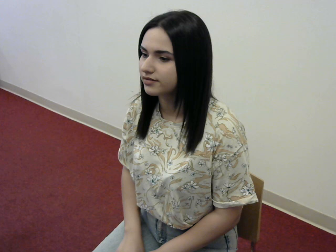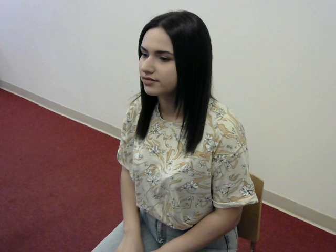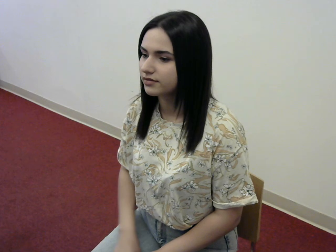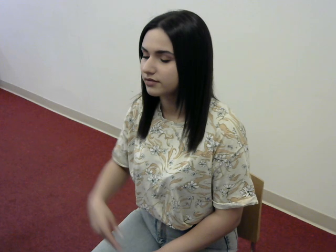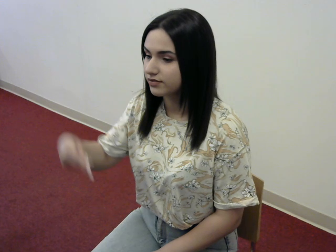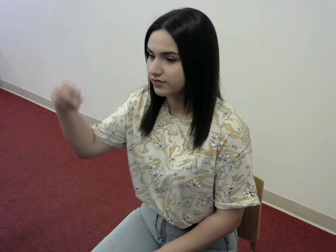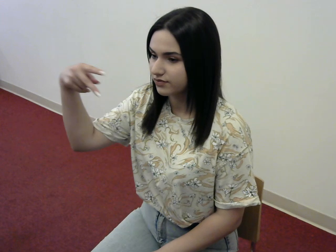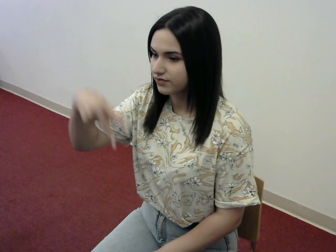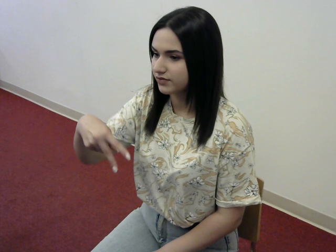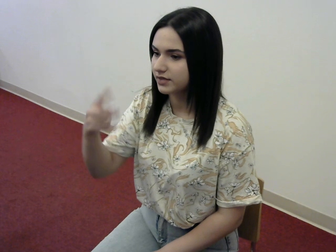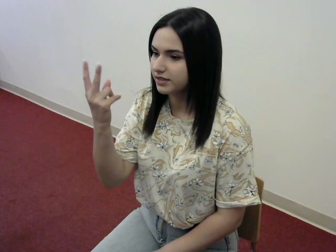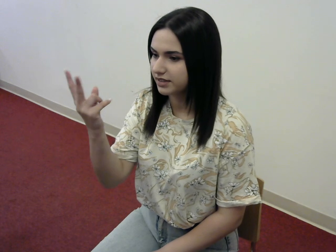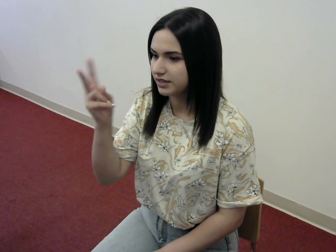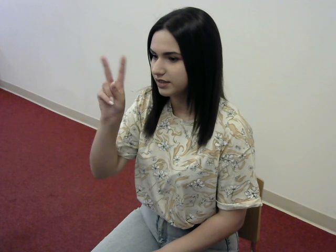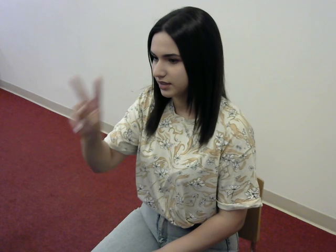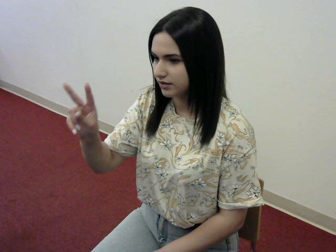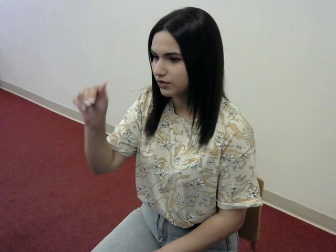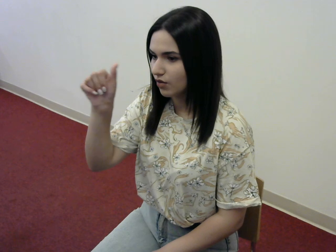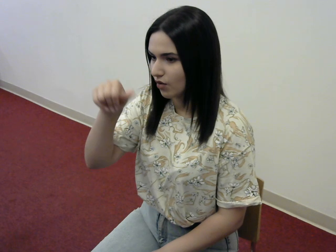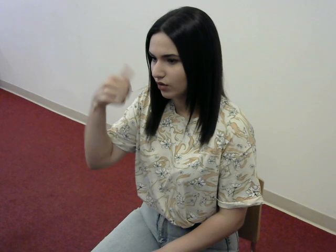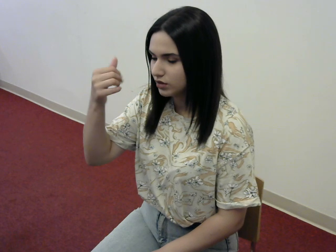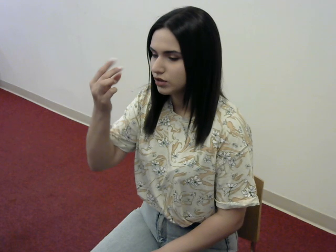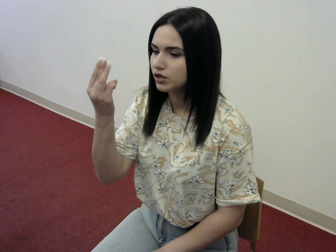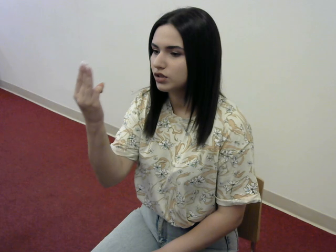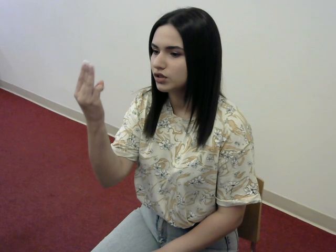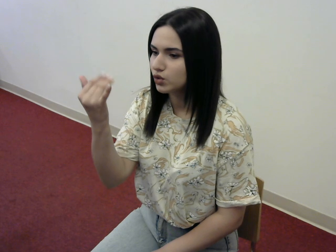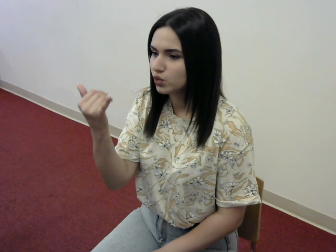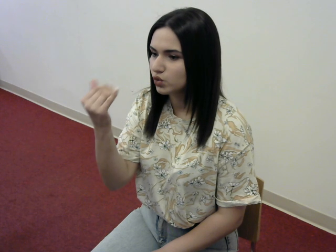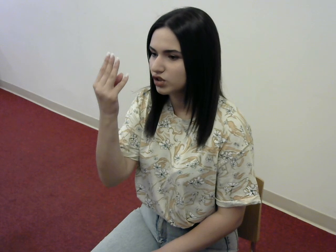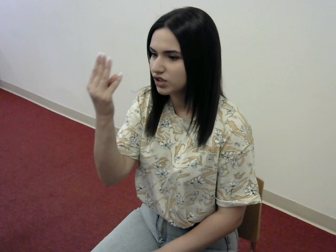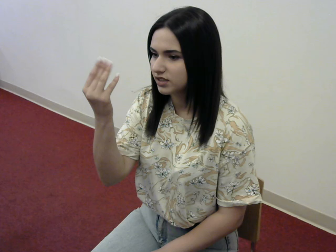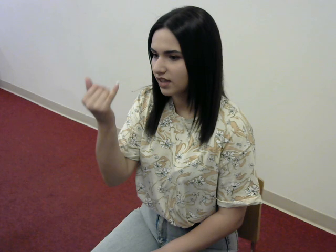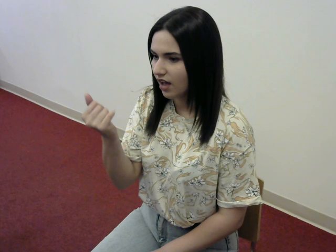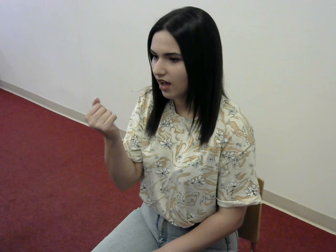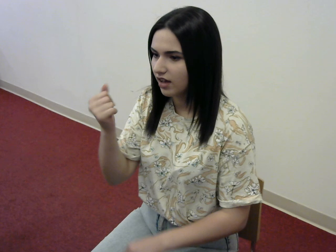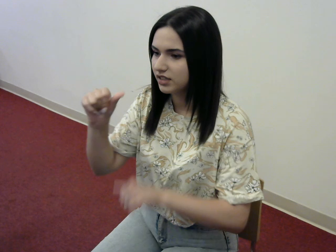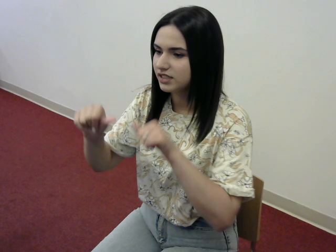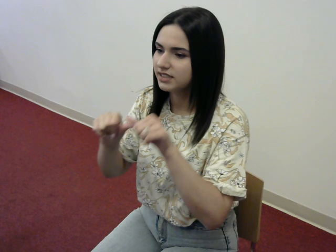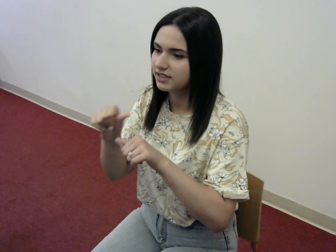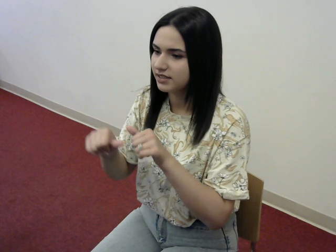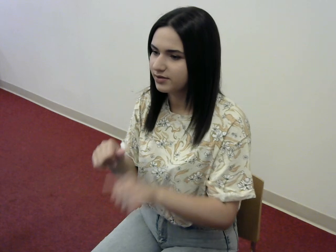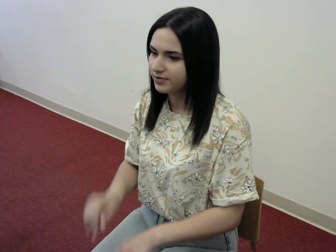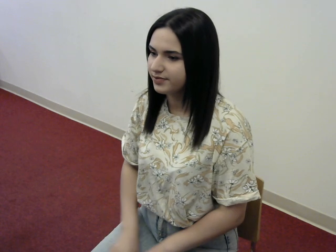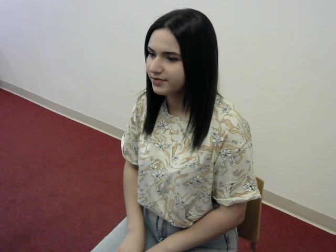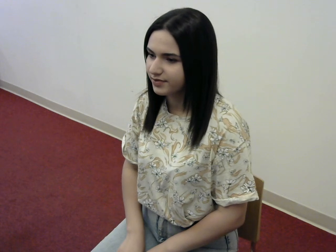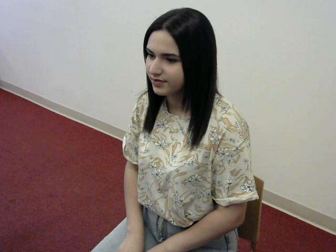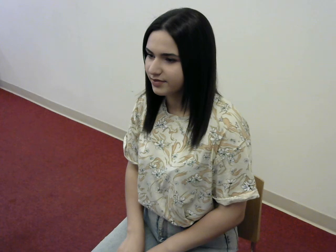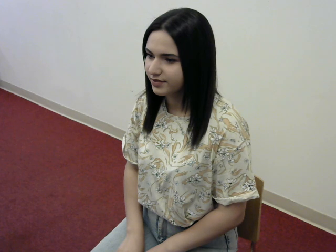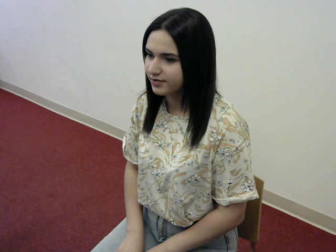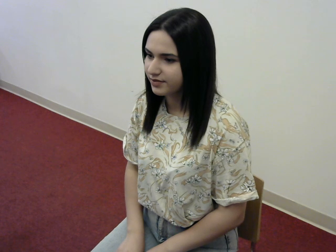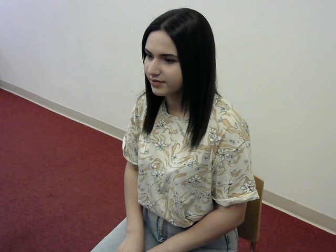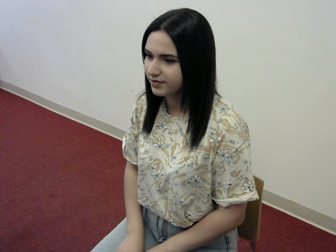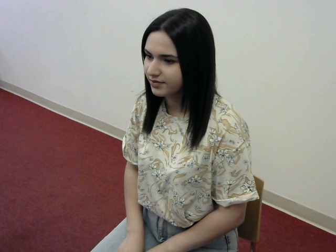2022-ci il Şuşa ilidir